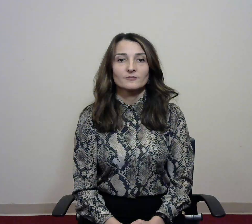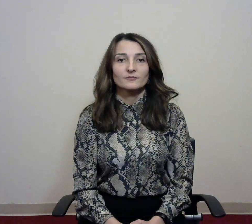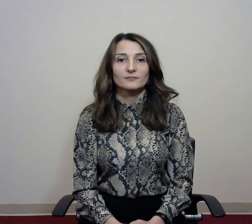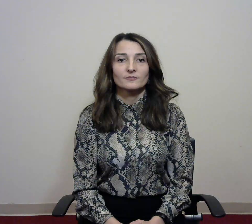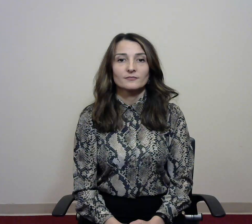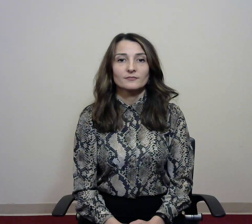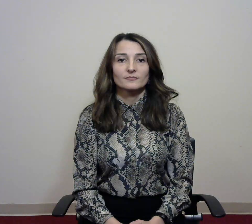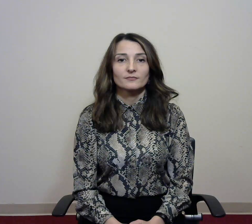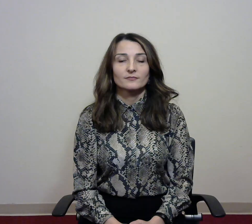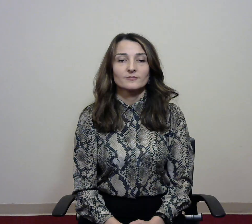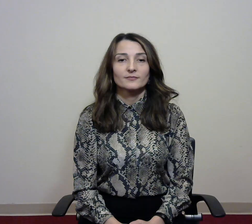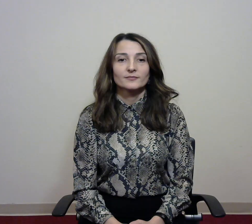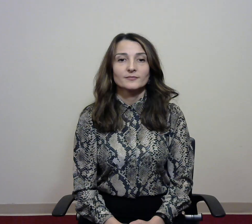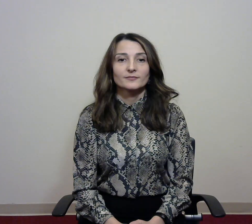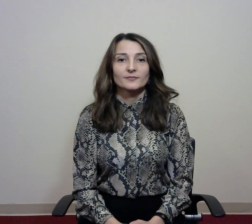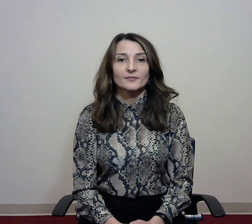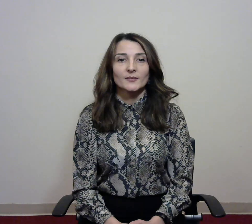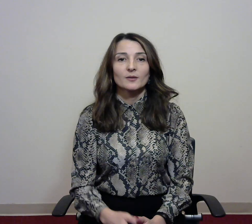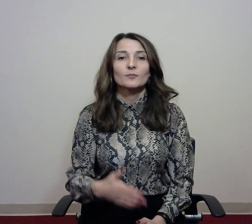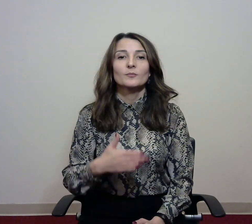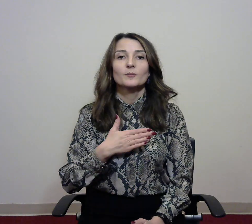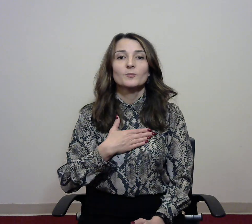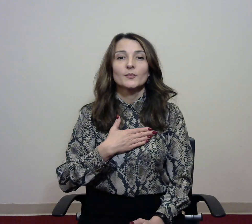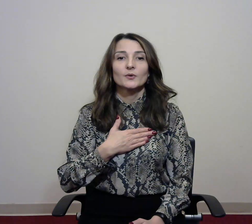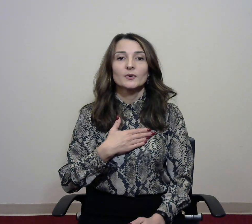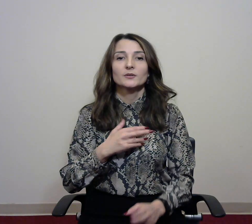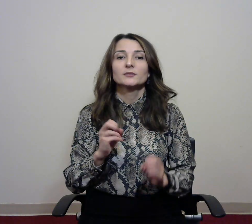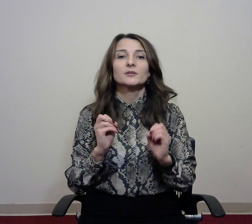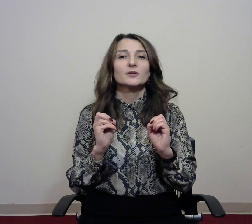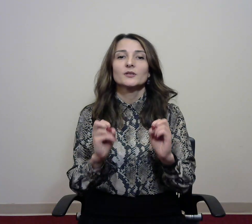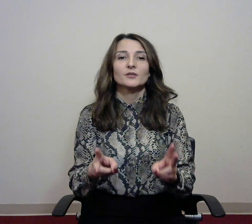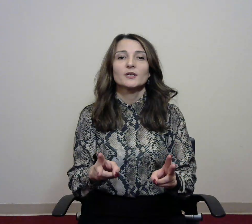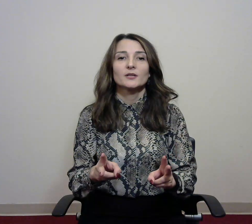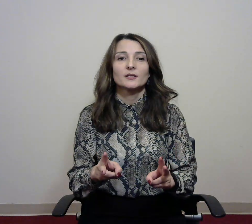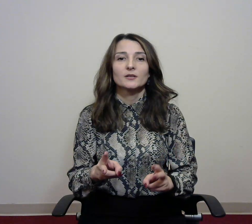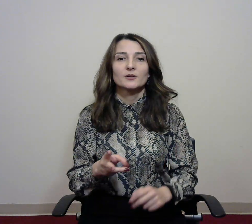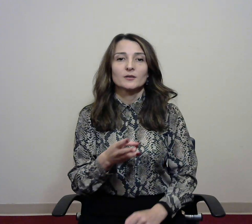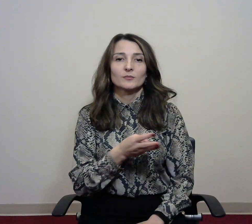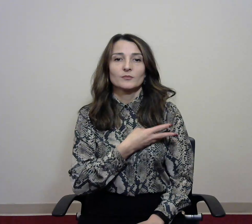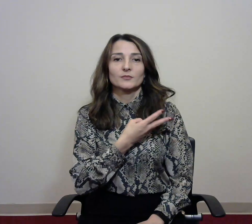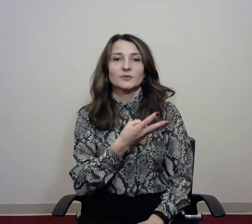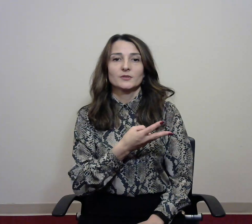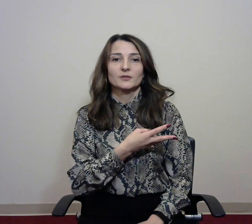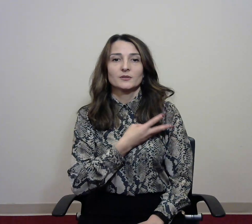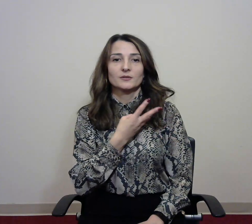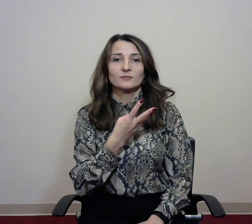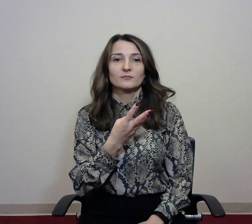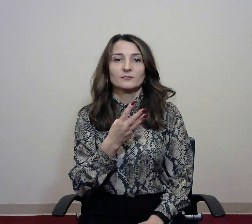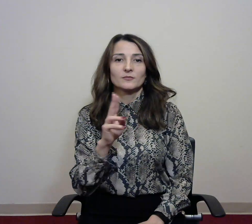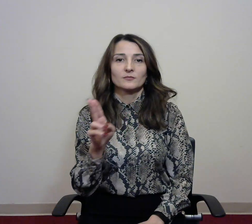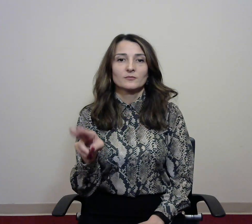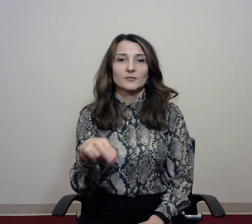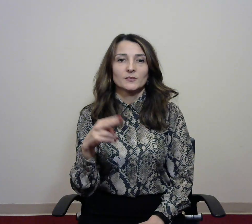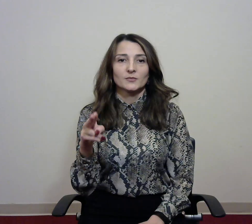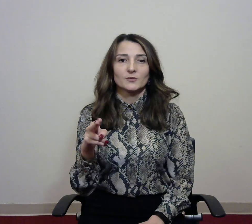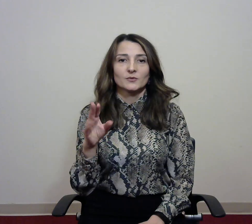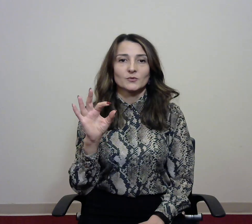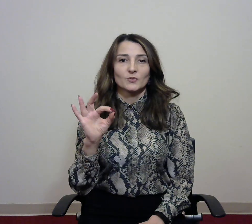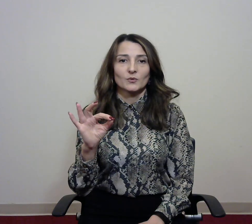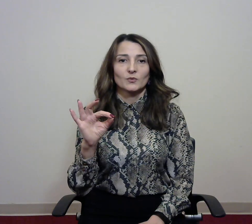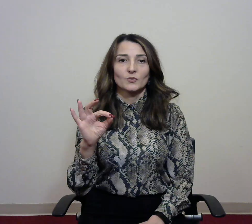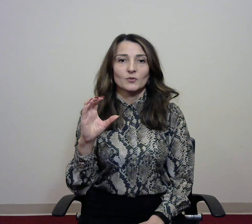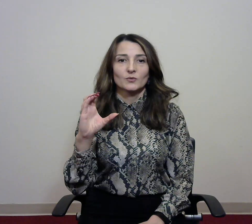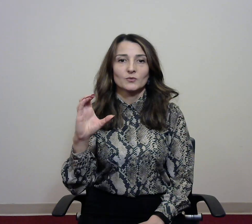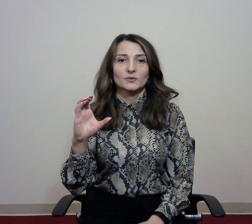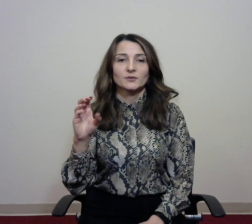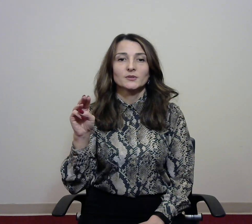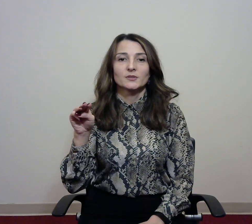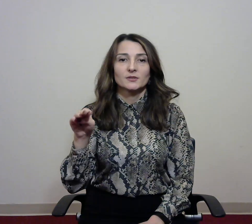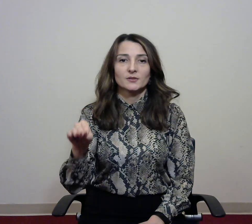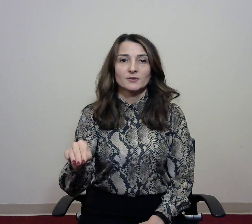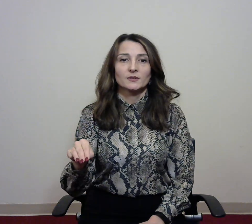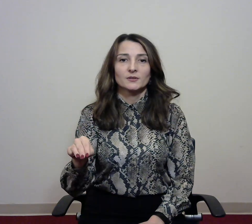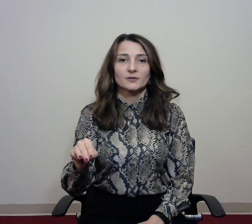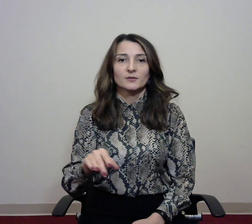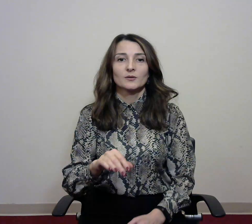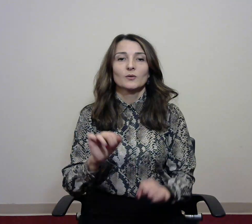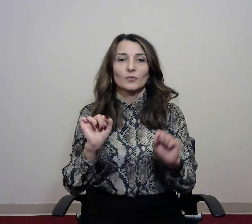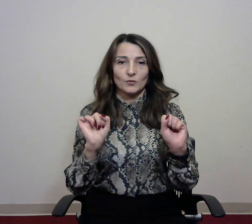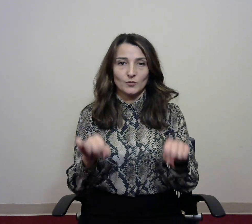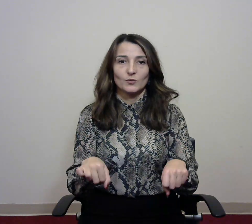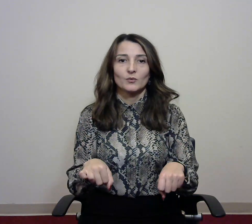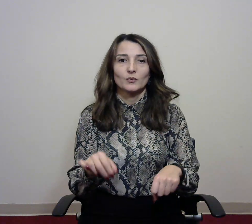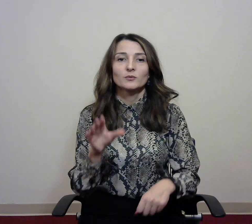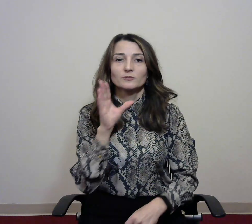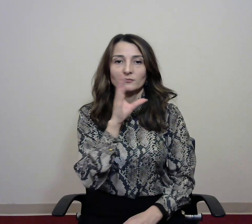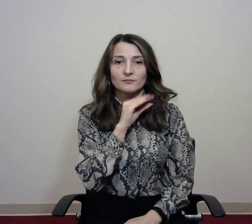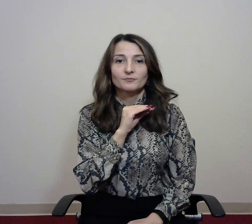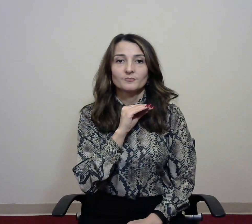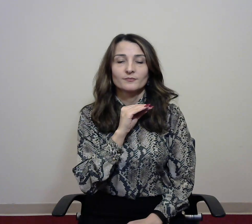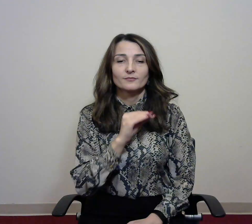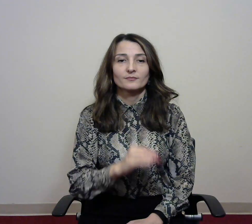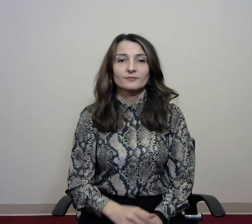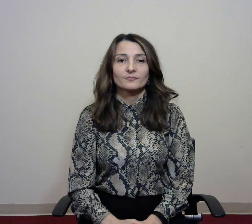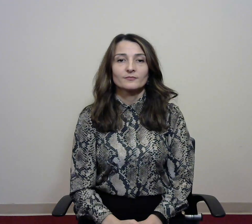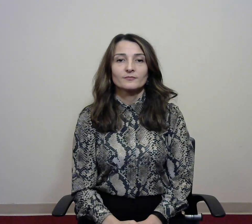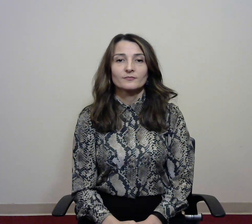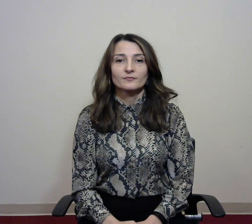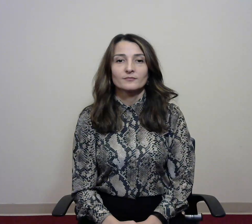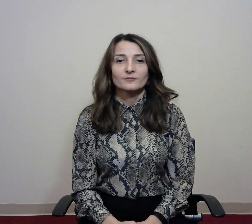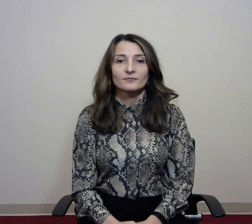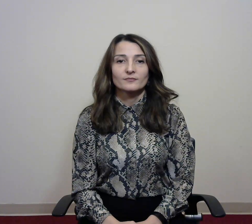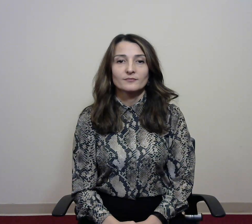Mən necə könüllü DOST ola bilərəm?